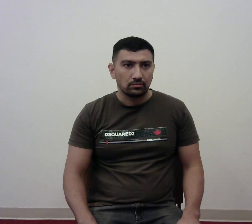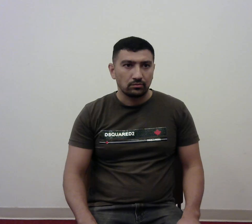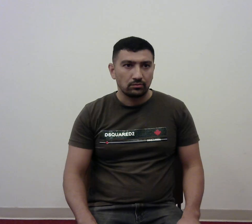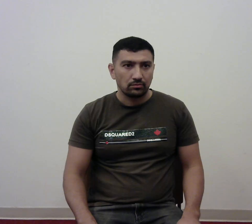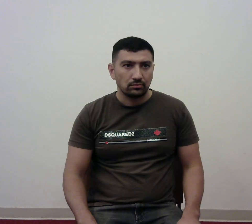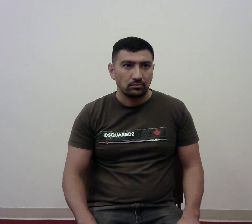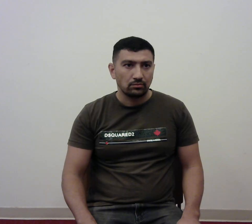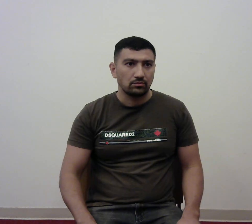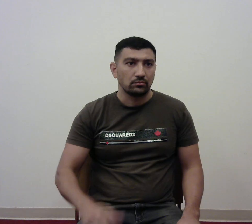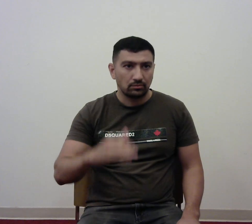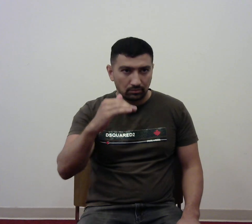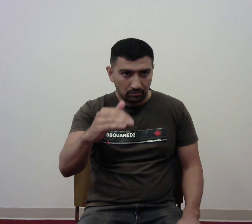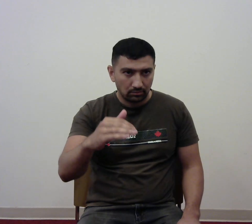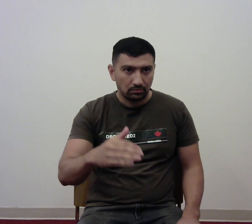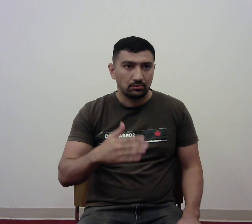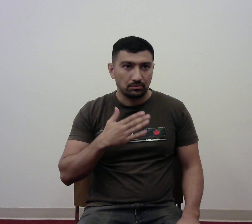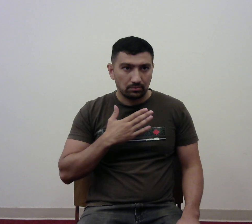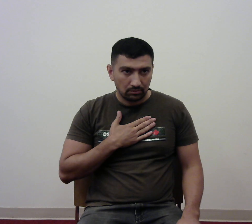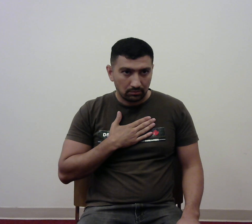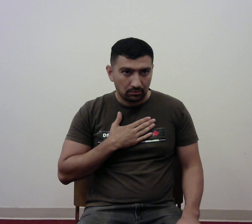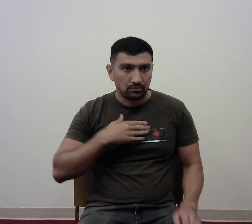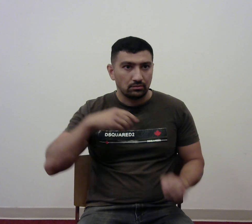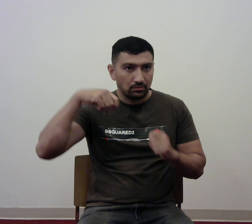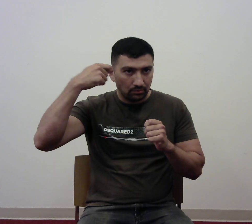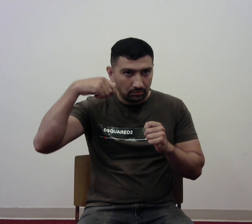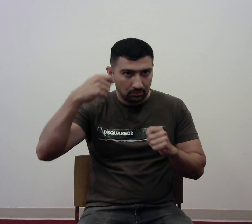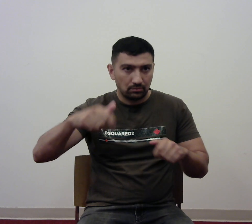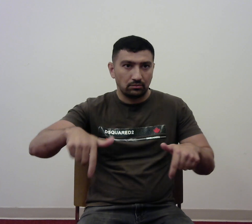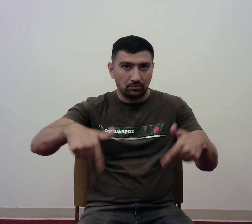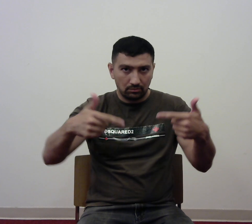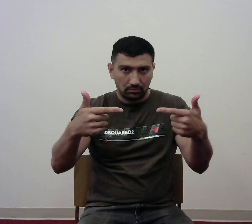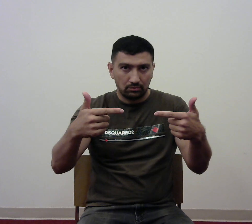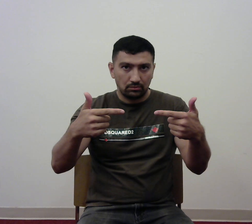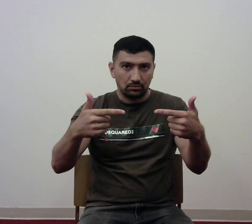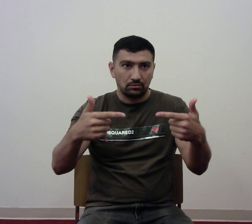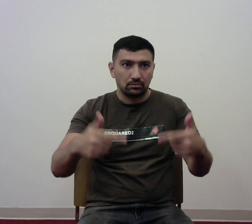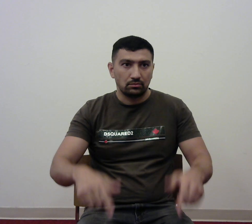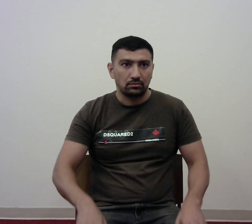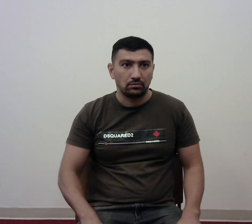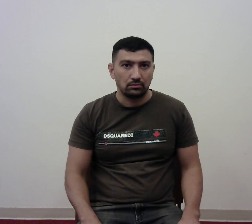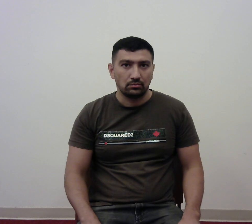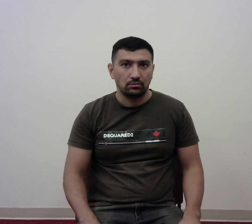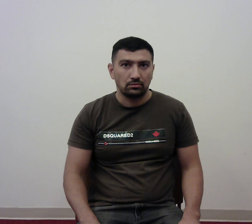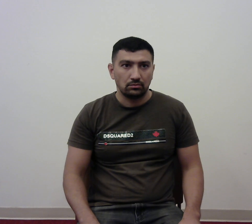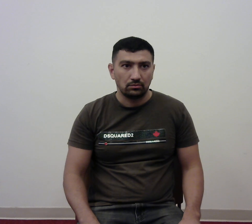Siz mənə video zəng edin